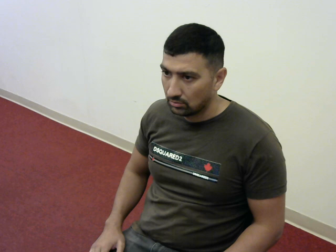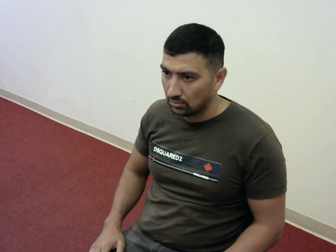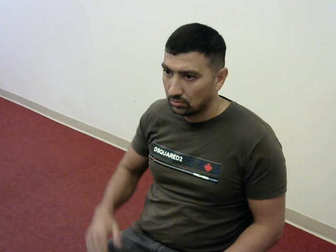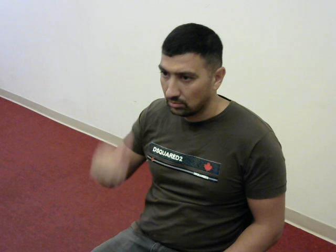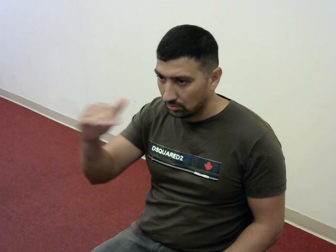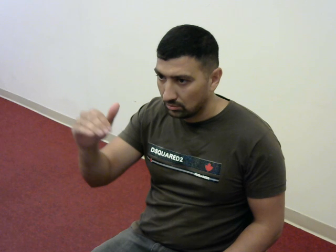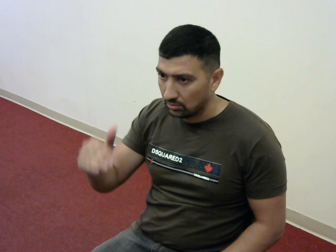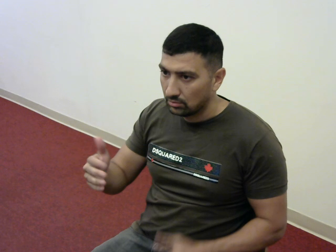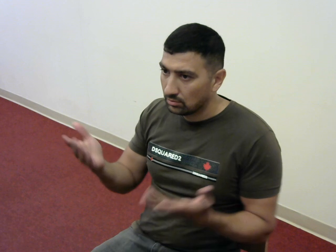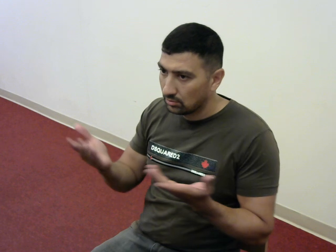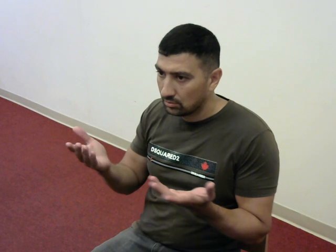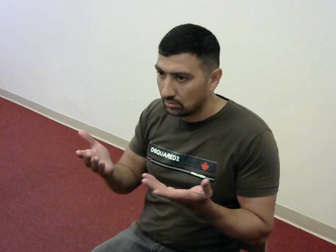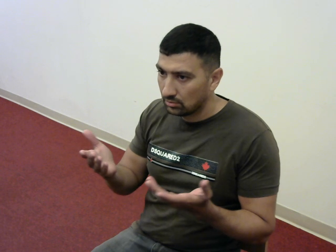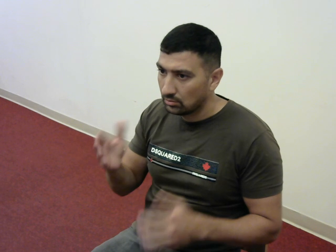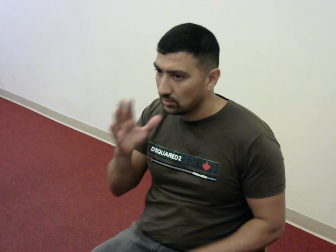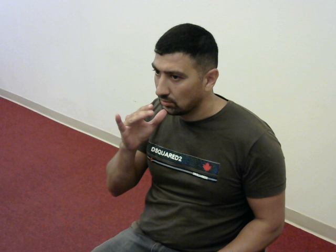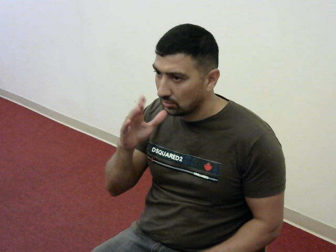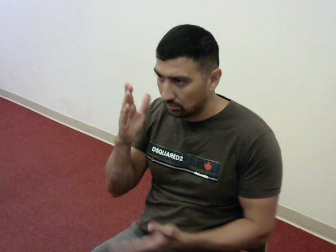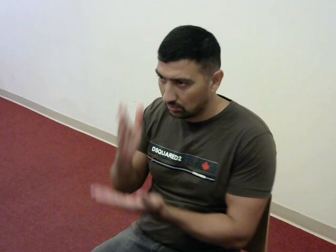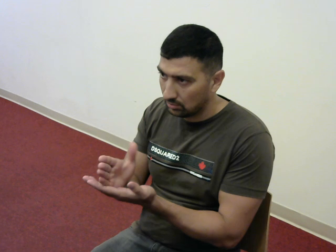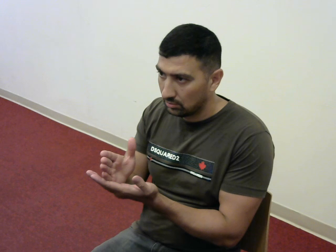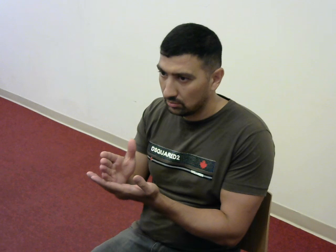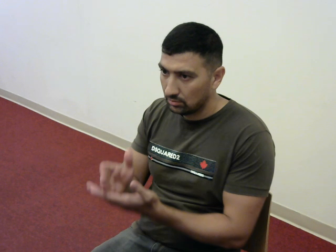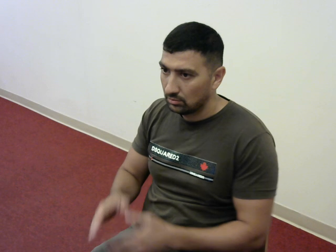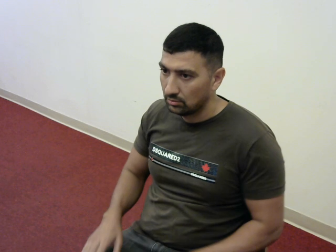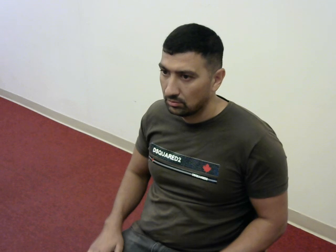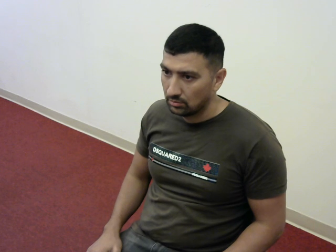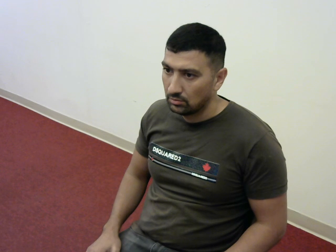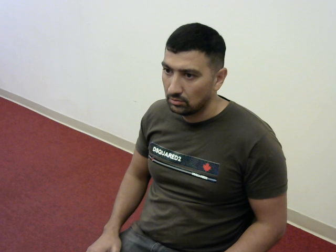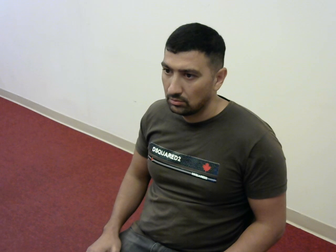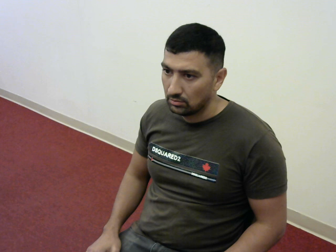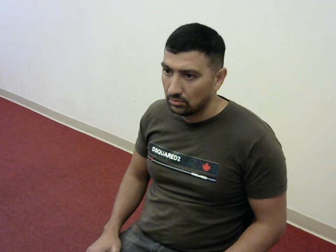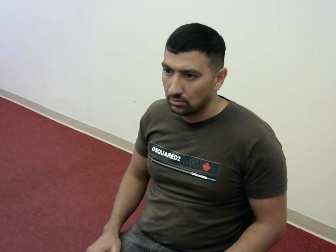Sizin neçə yaşınız var?